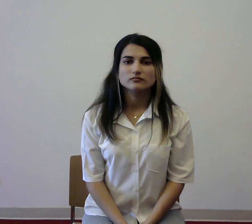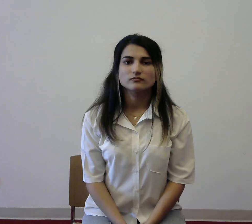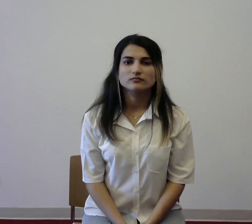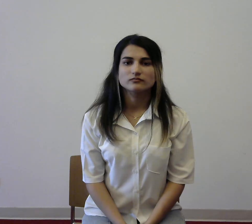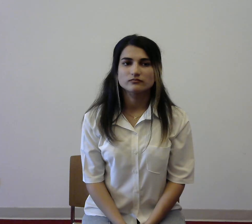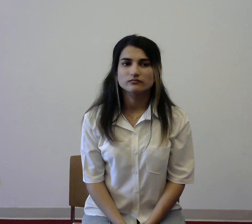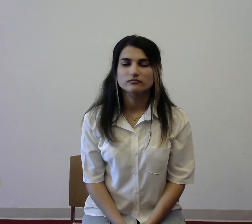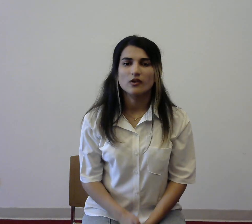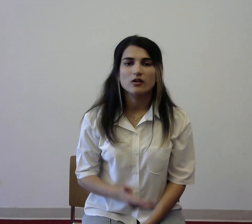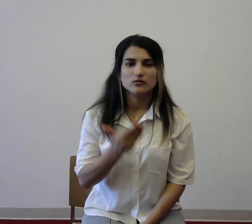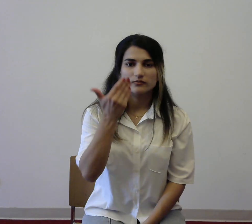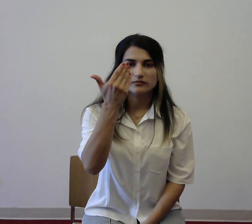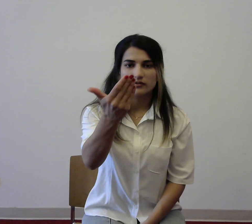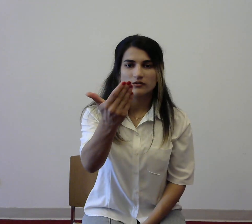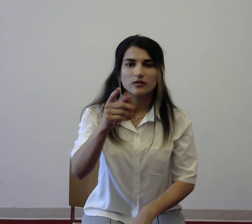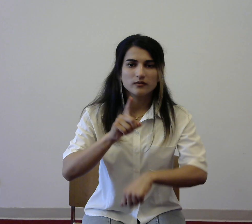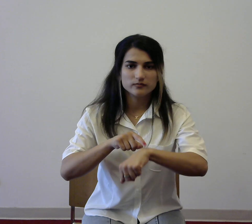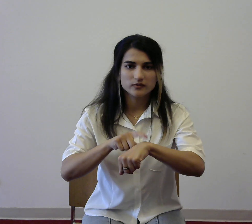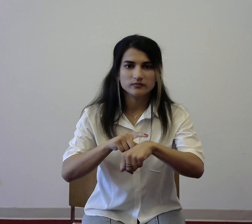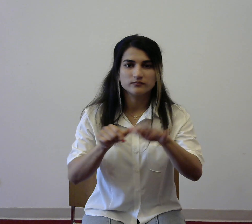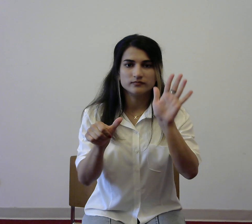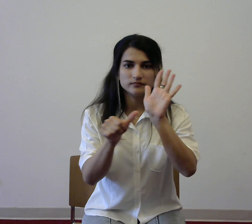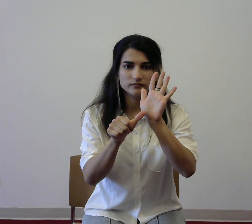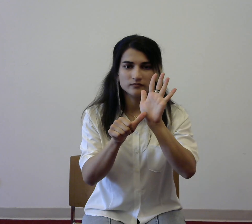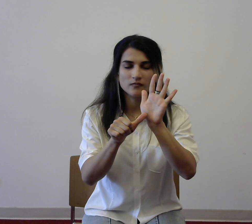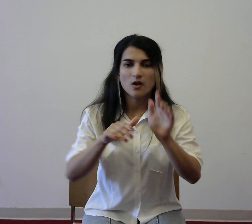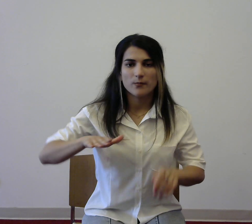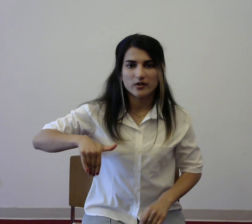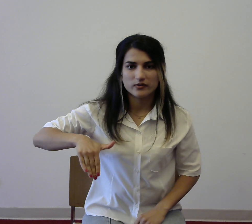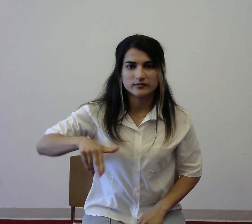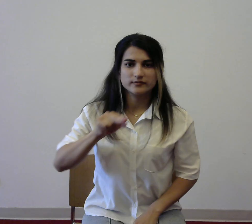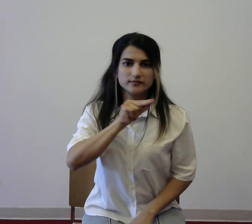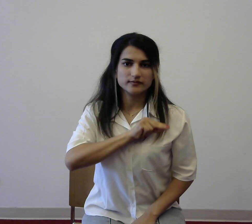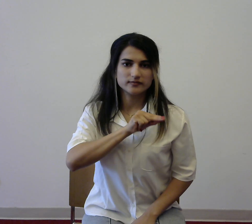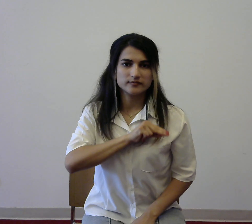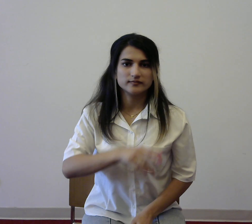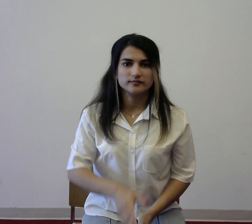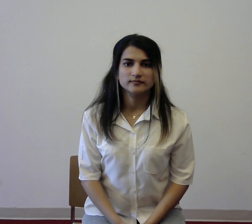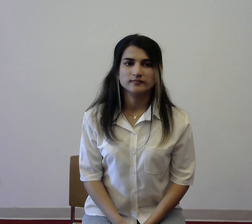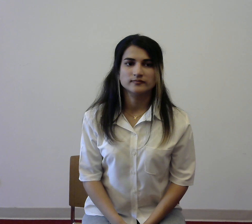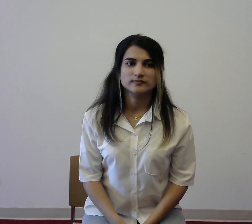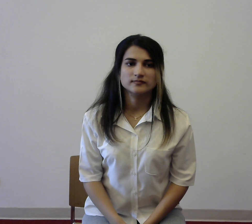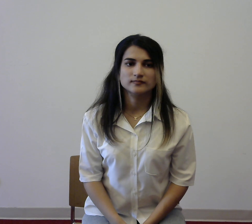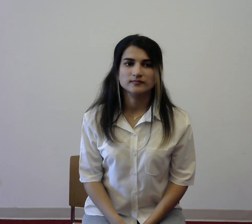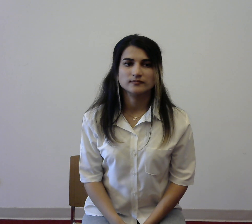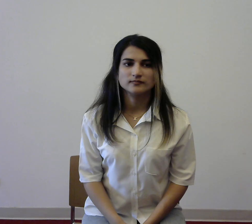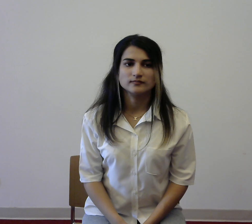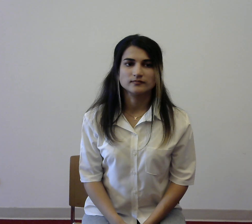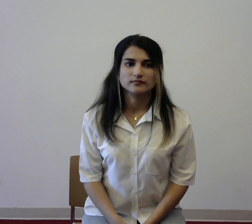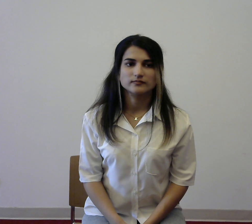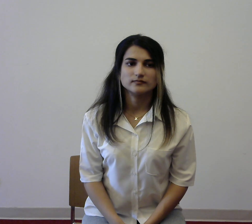Siz saat 6-dan sonra işləyirsiz?